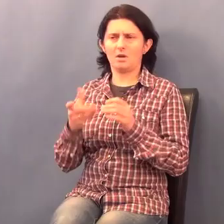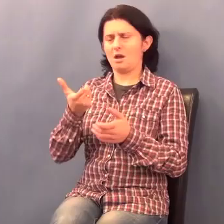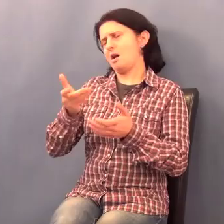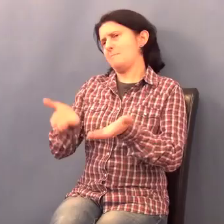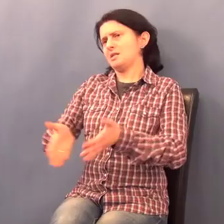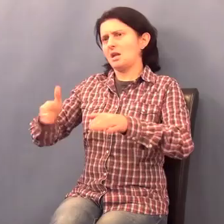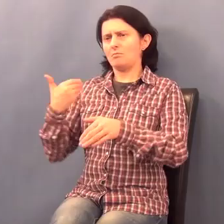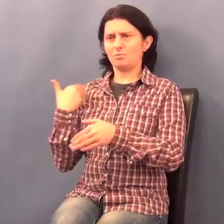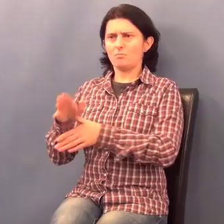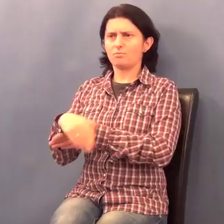Miska od jabłek była pusta.